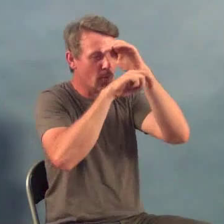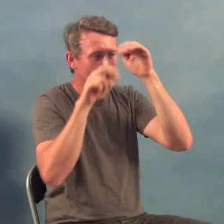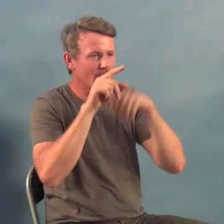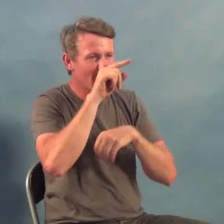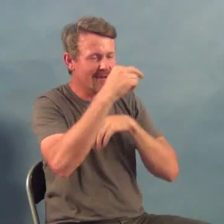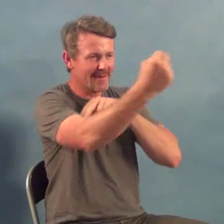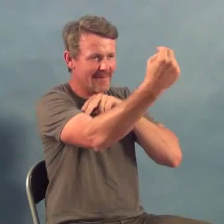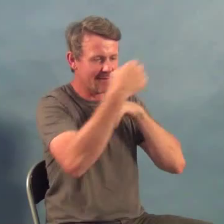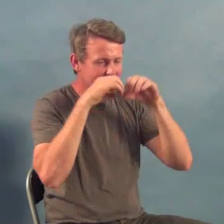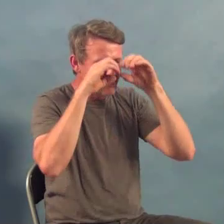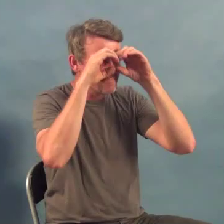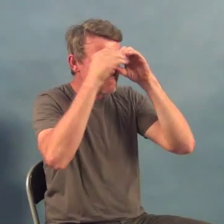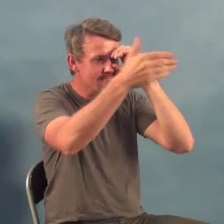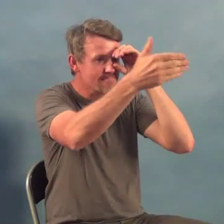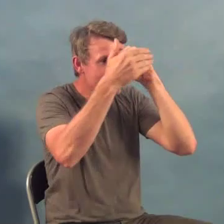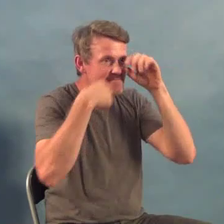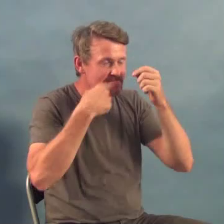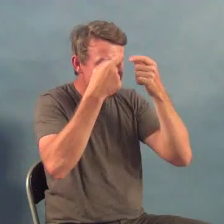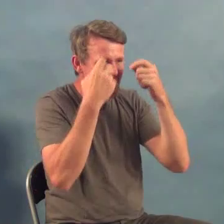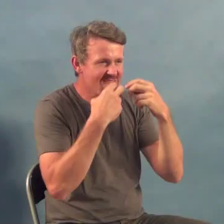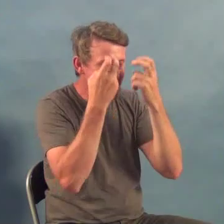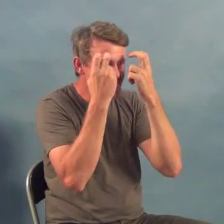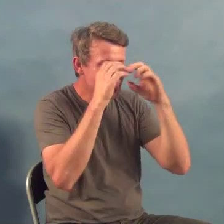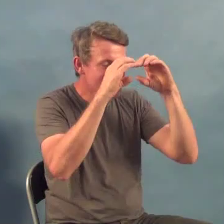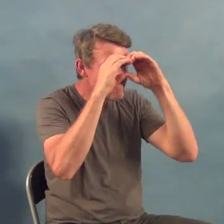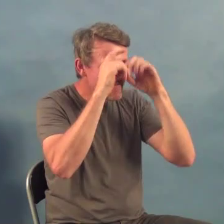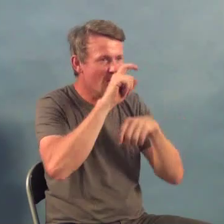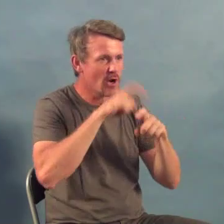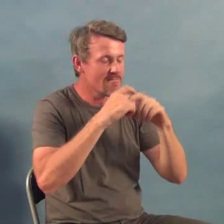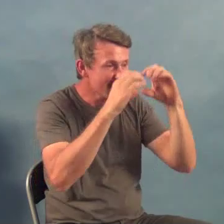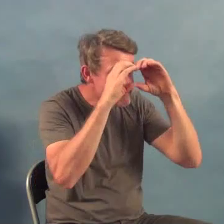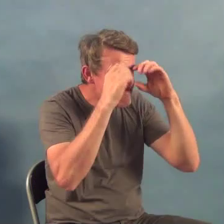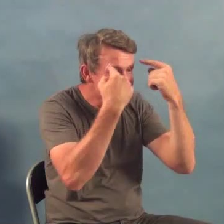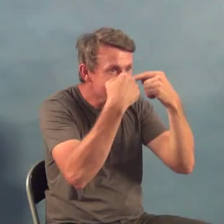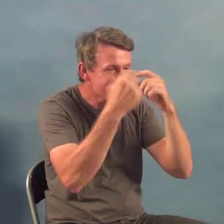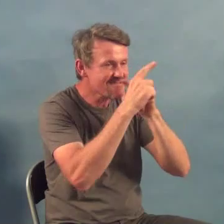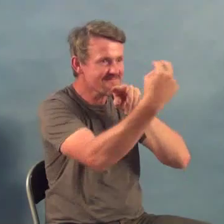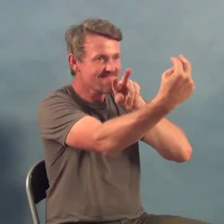Kot widzi go I wybałusza oczy, ptak też go widzi, patrzą na siebie.